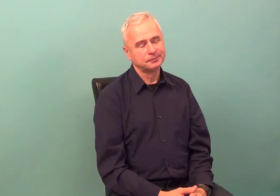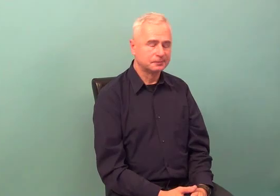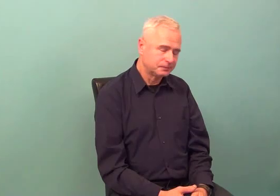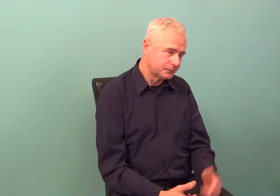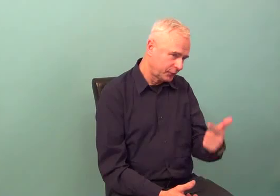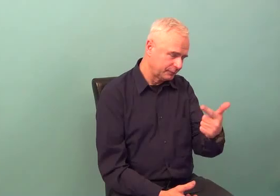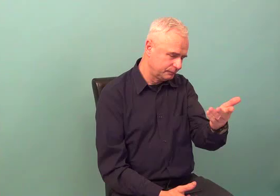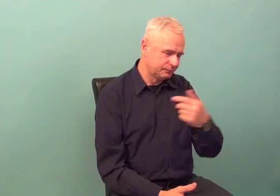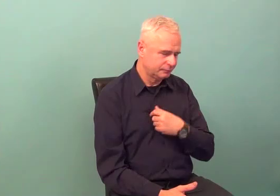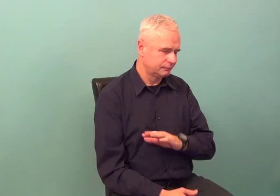Ty dwa, a ja nie.